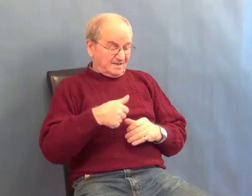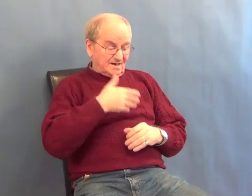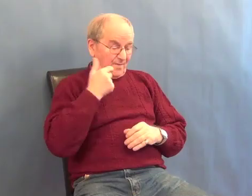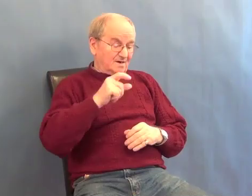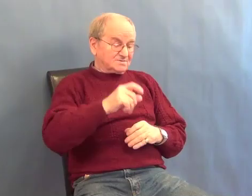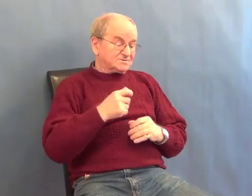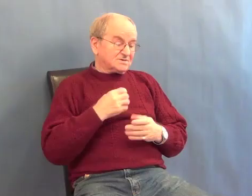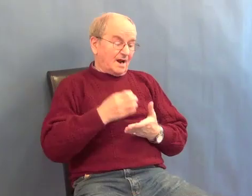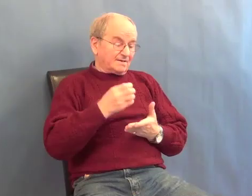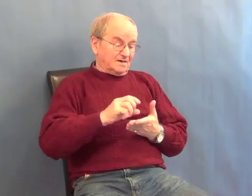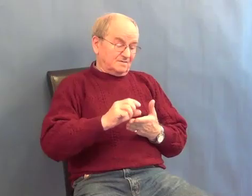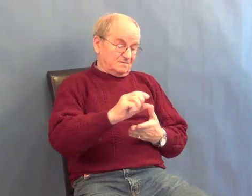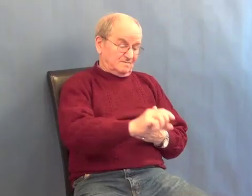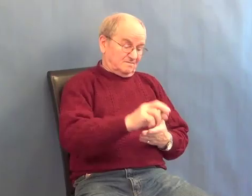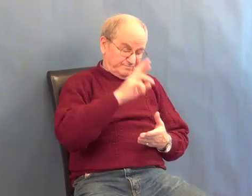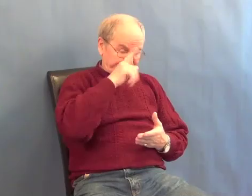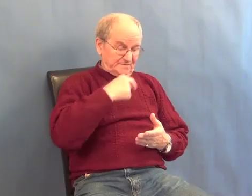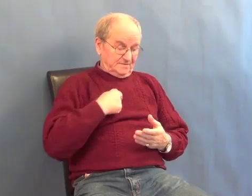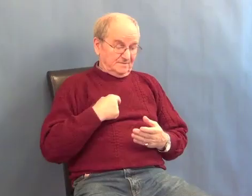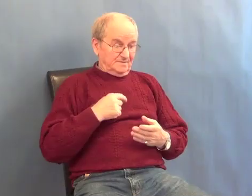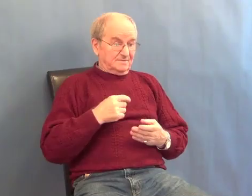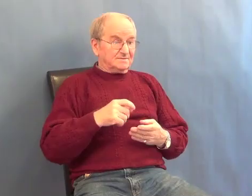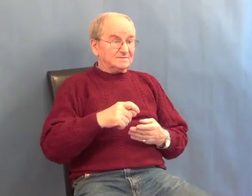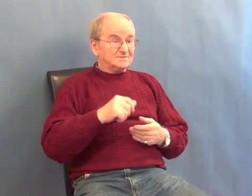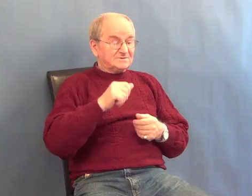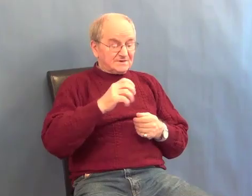Domyślam się, że brakuje kieliszka.